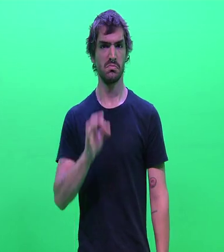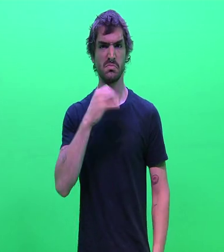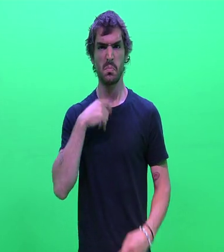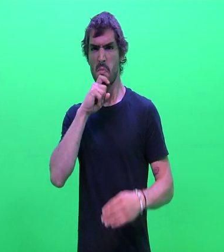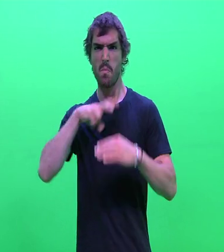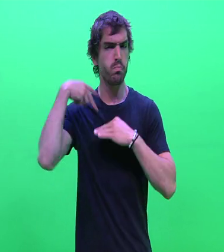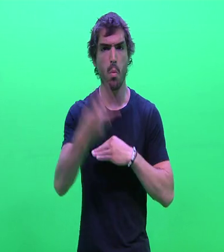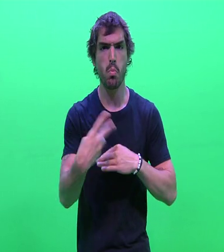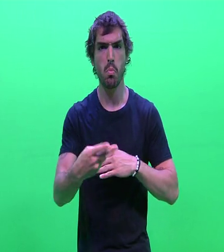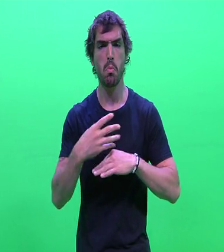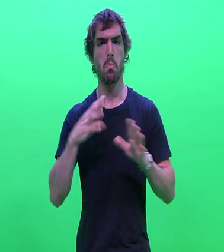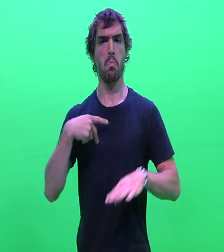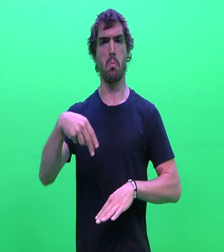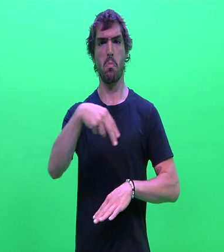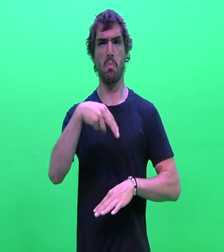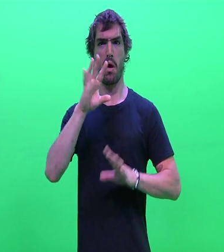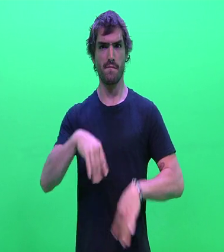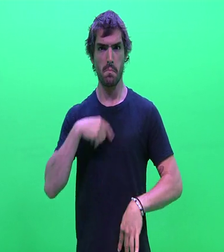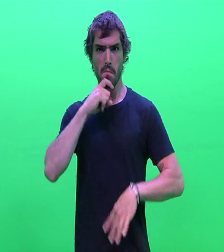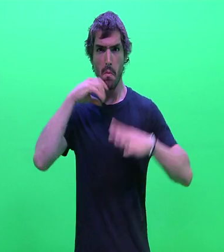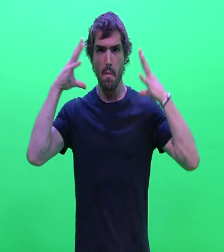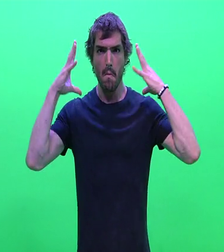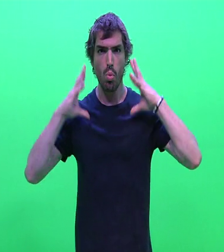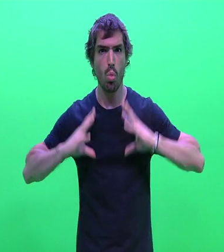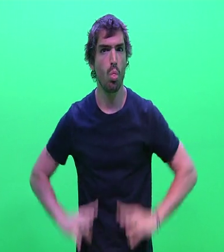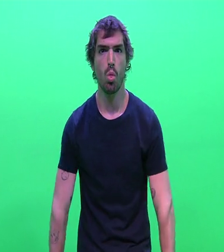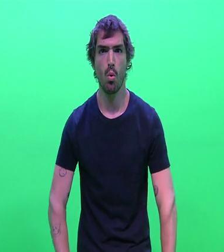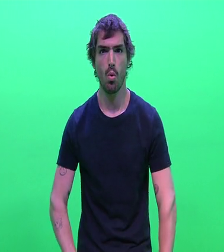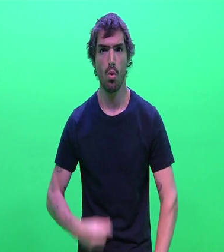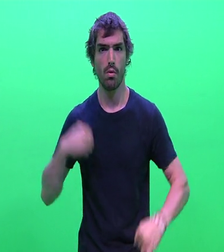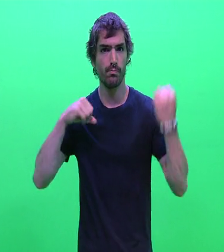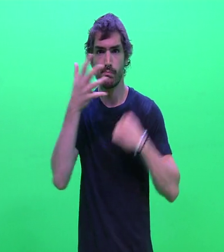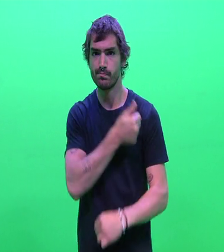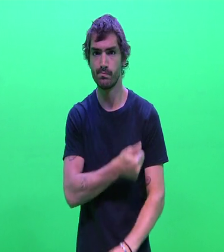Sí, em vaig fer mal, vaig caure i quan em vaig aixecar me'n vaig adonar que feia mal tot el cos, no em podia moure.